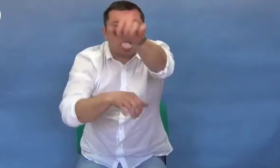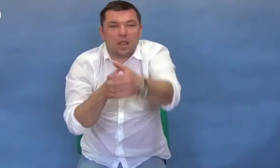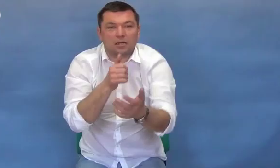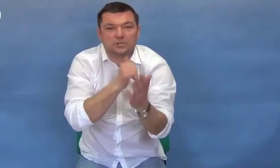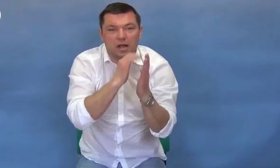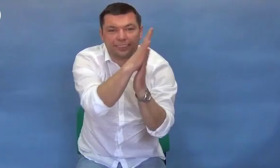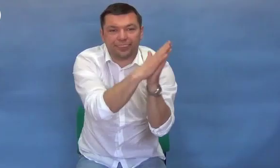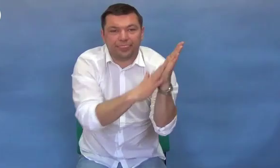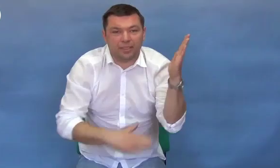Ześlizguje się po zielonej ścianie.